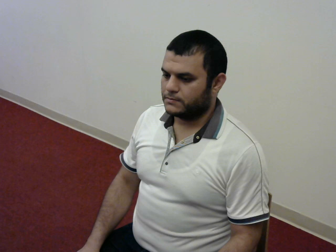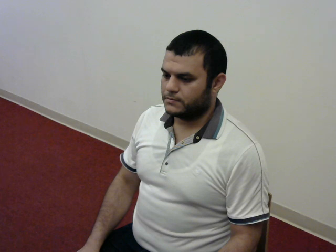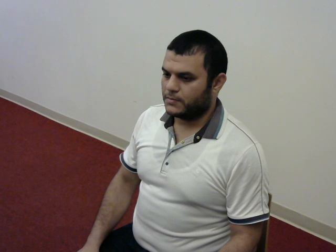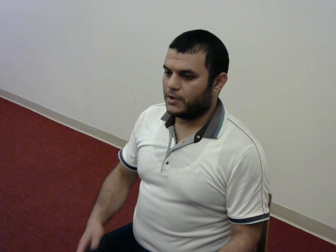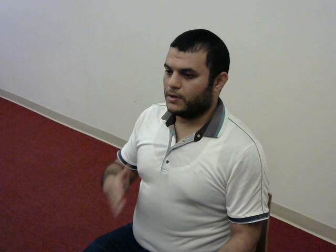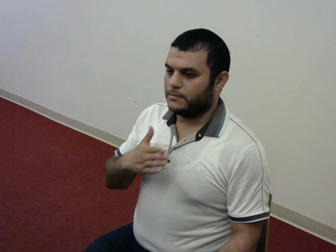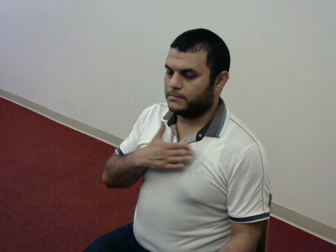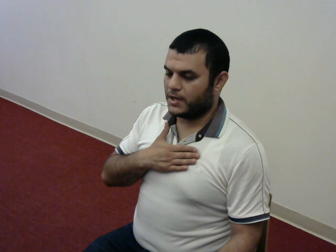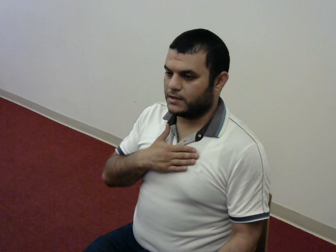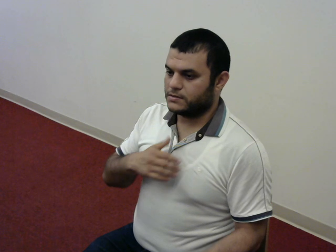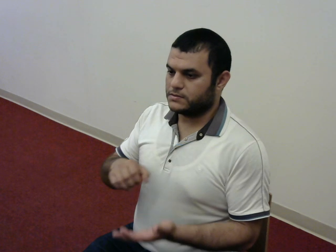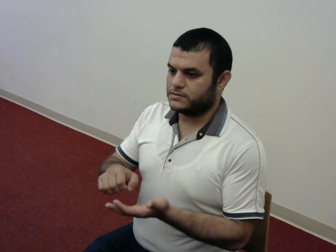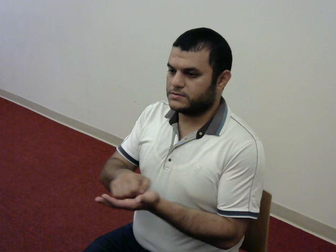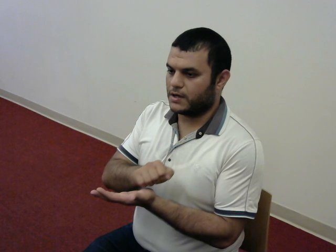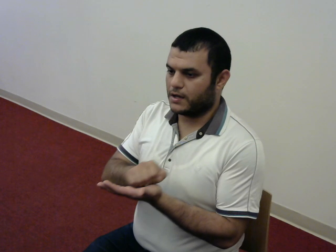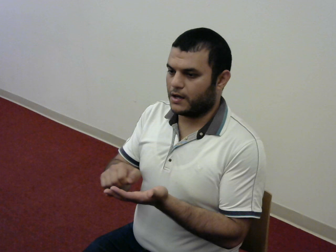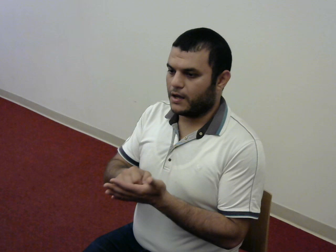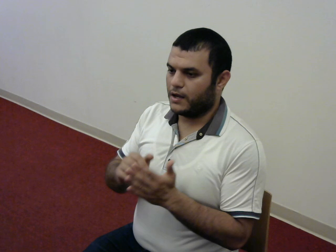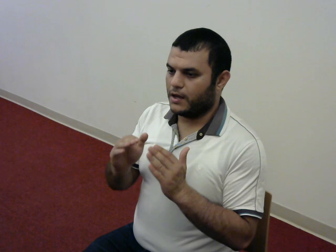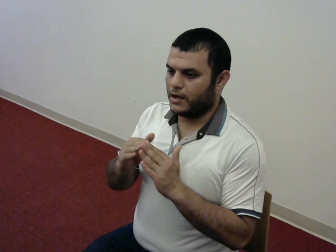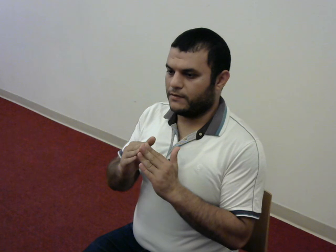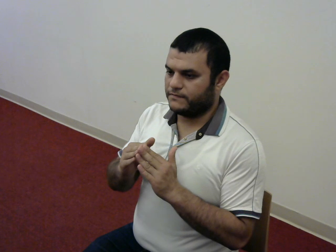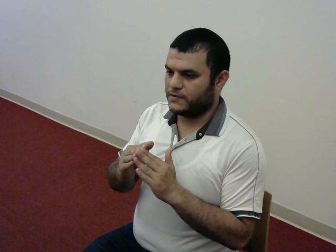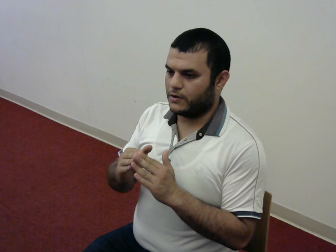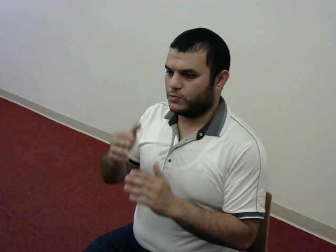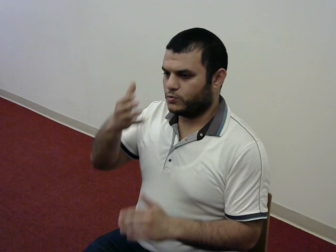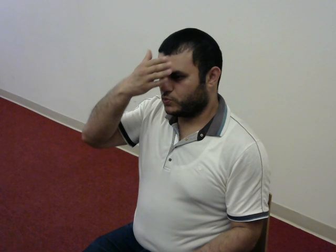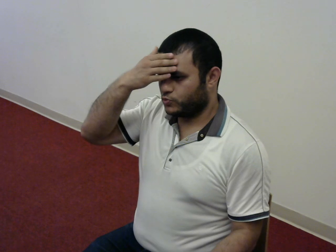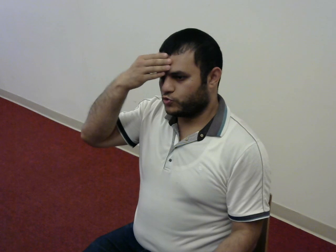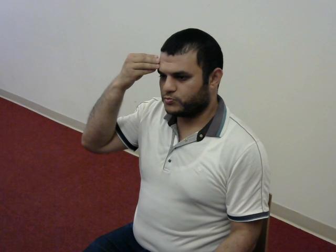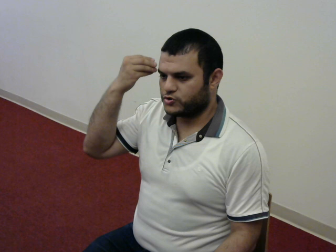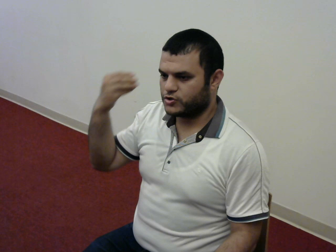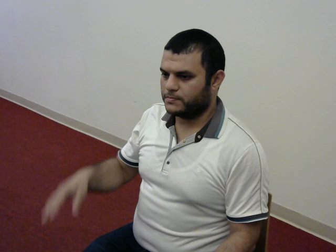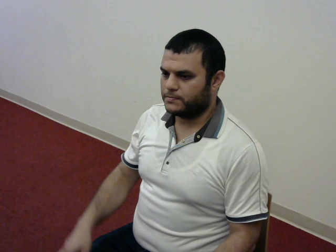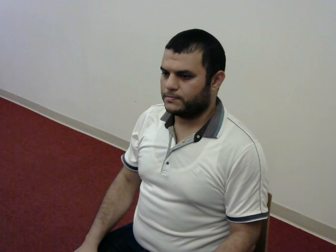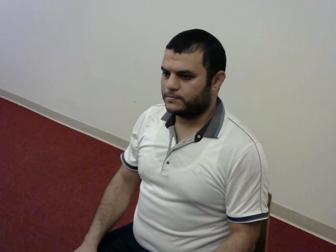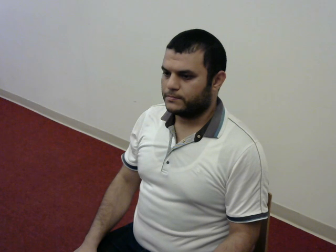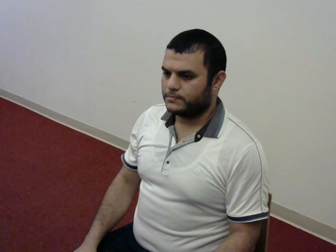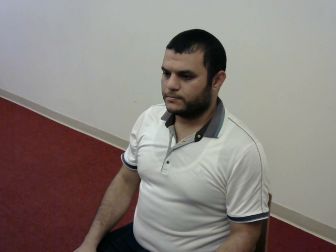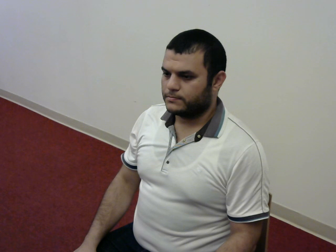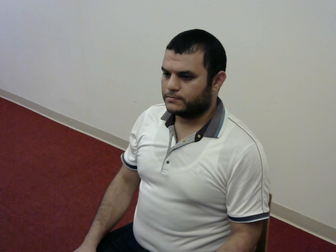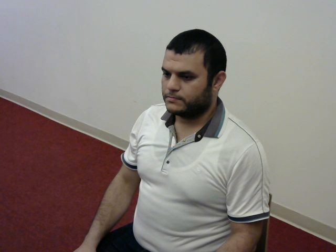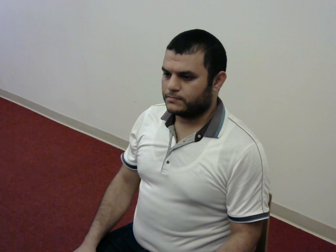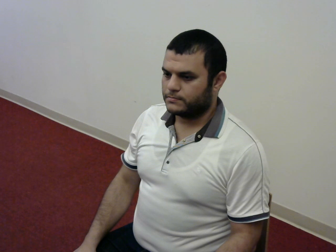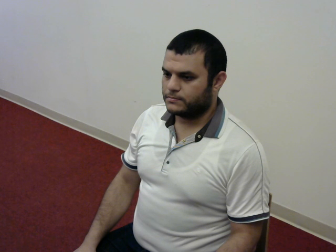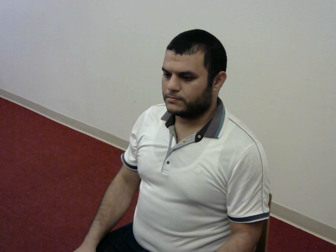Mən sənədlərimi evdə unutmuşam